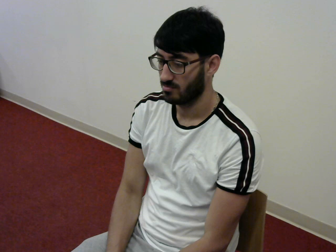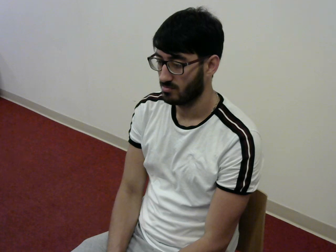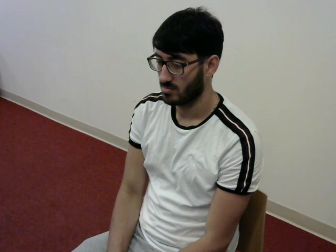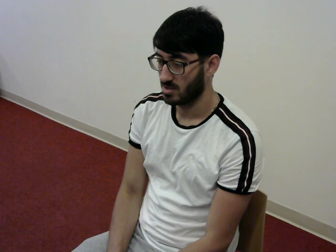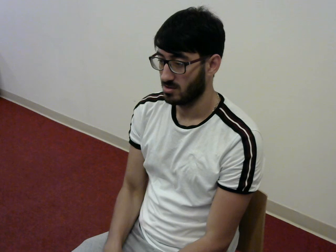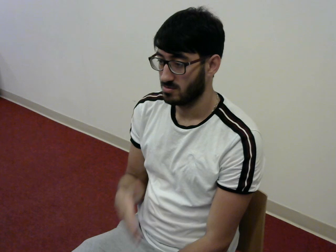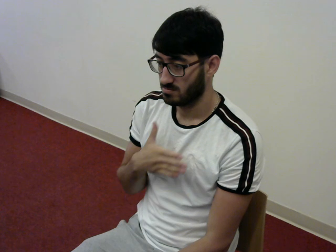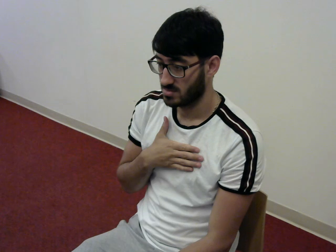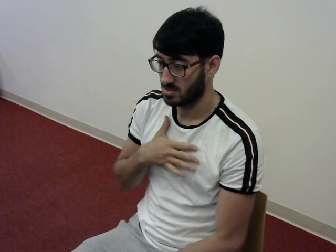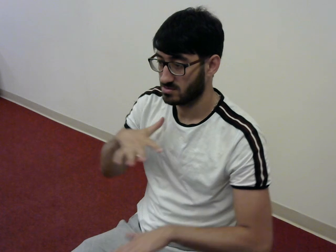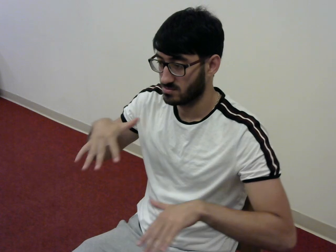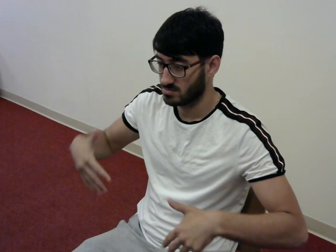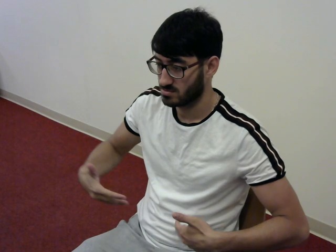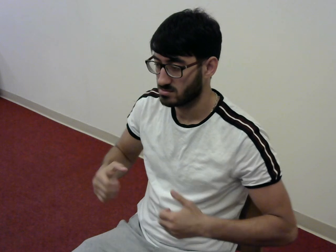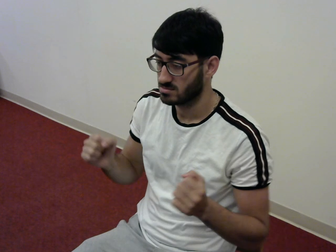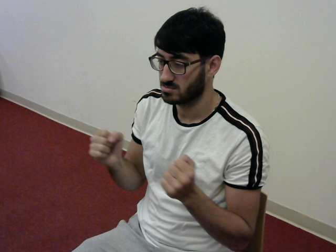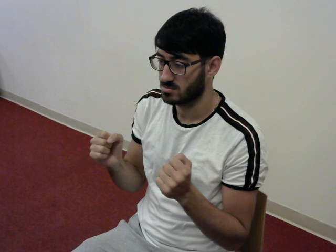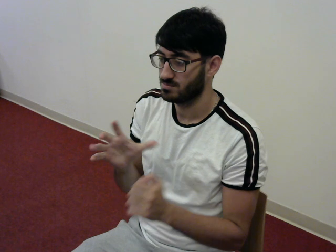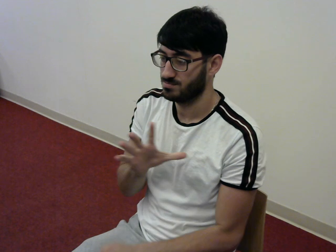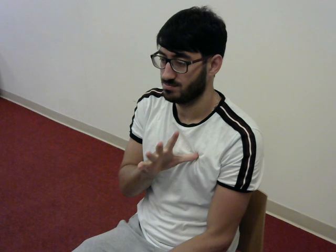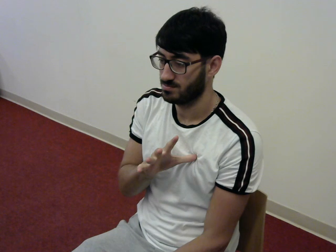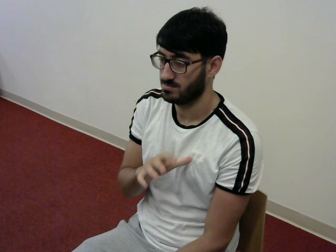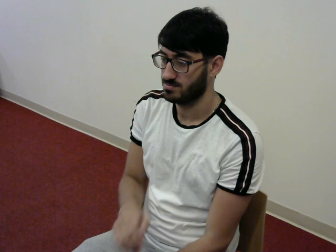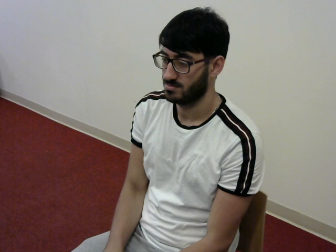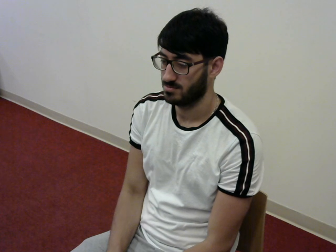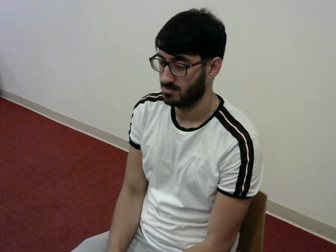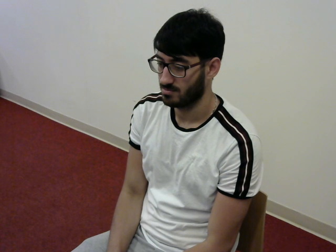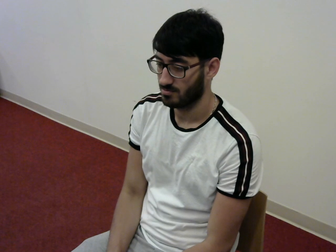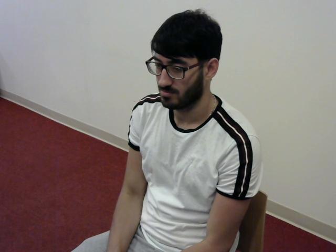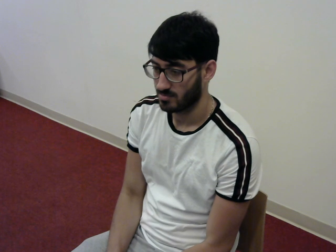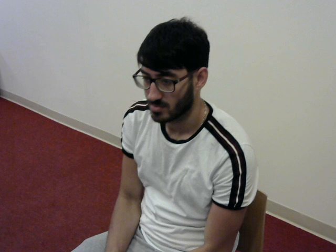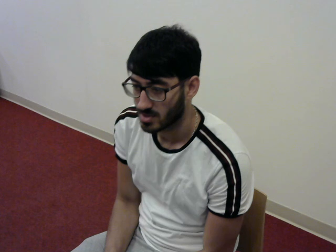Mən sətəlcəm olmuşam